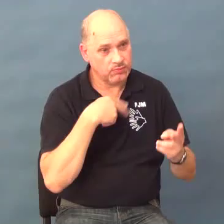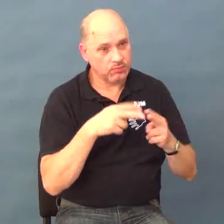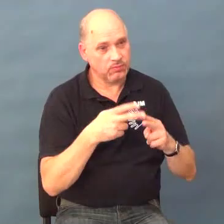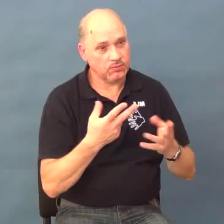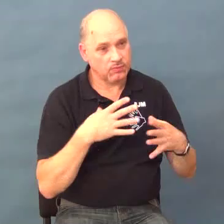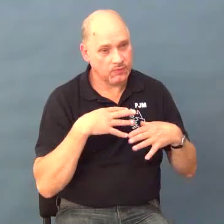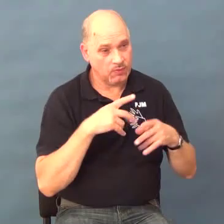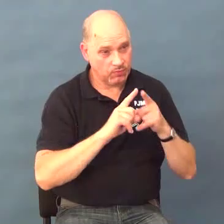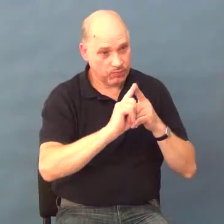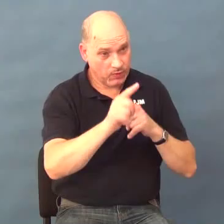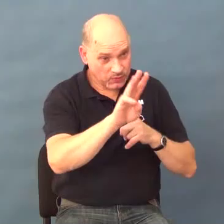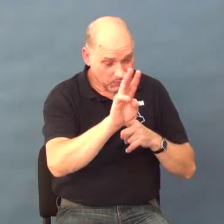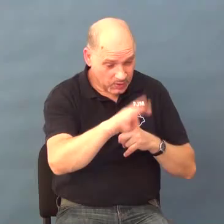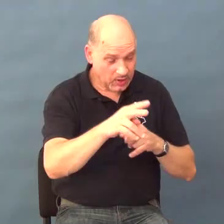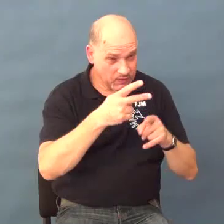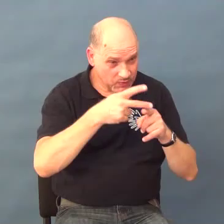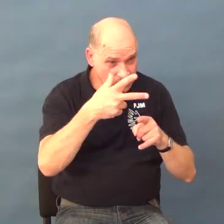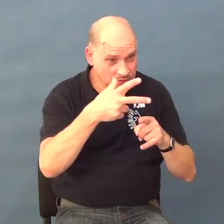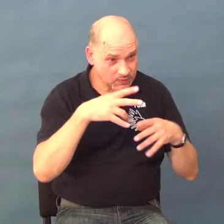Czy masz wolne po czwartej dwudziestego trzeciego?